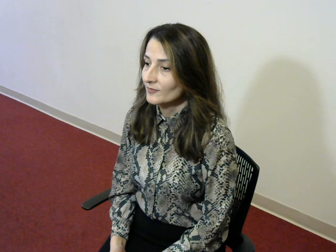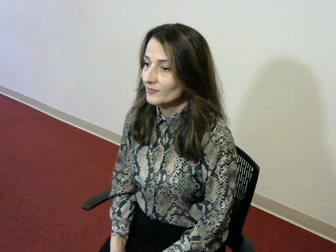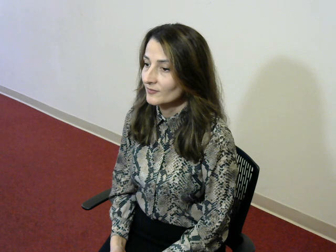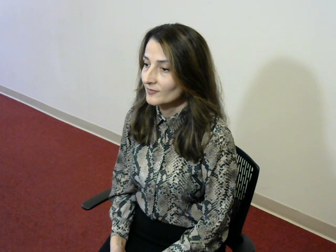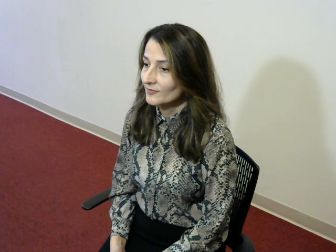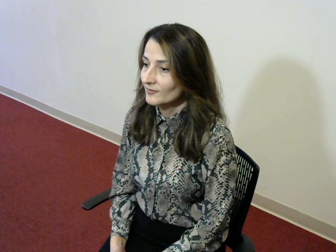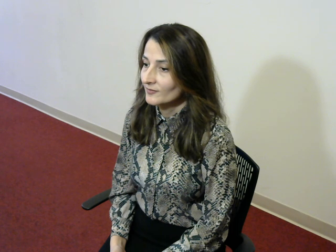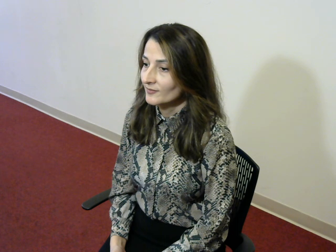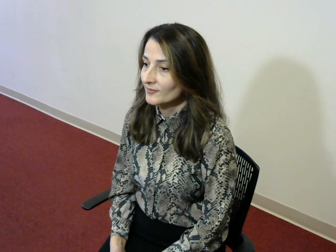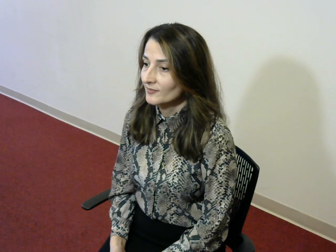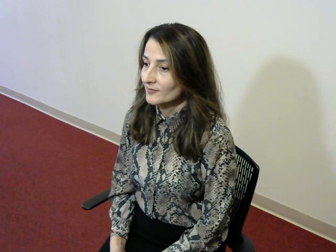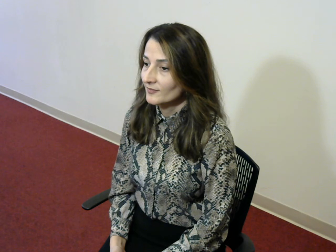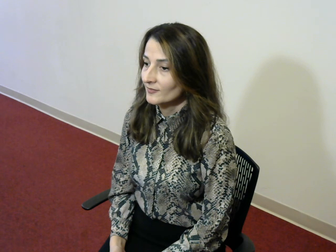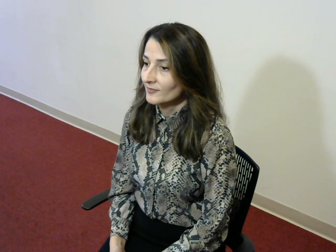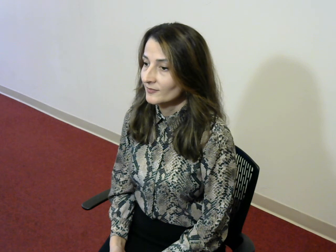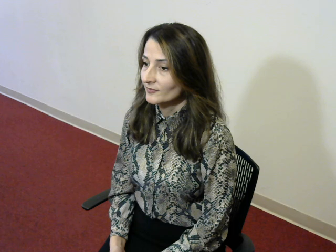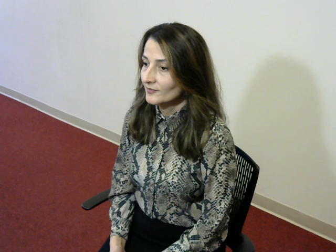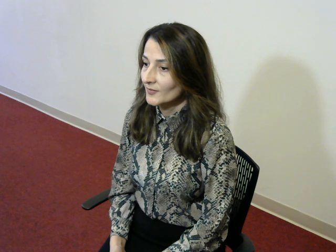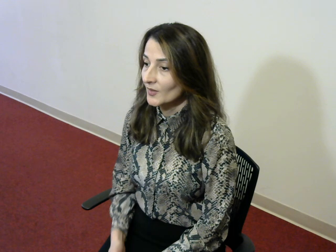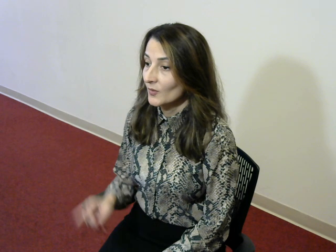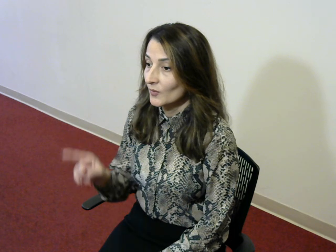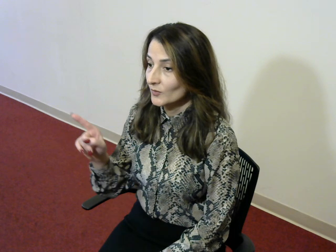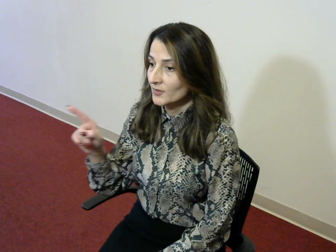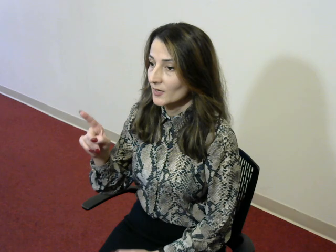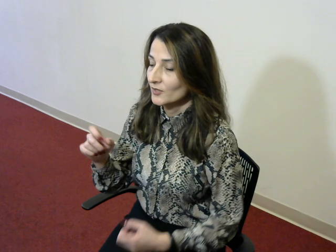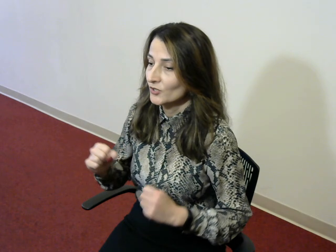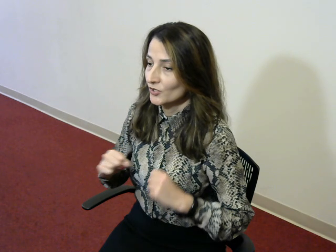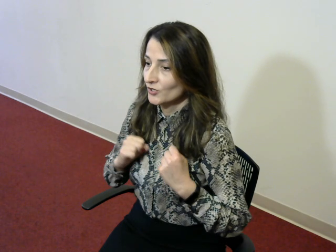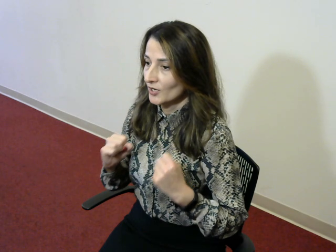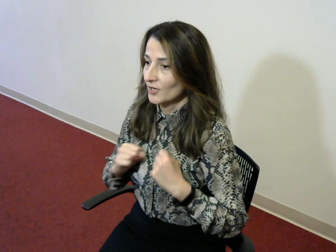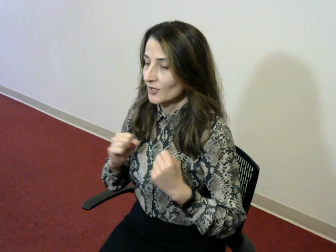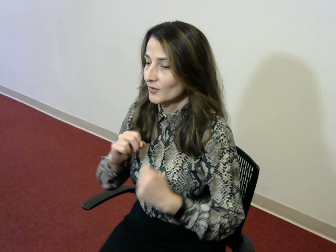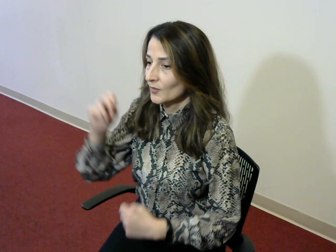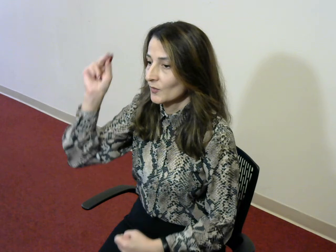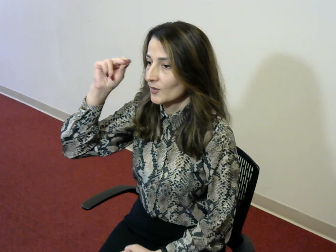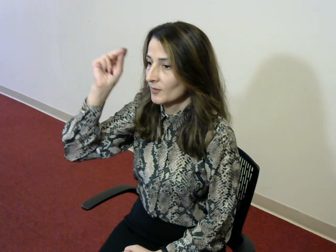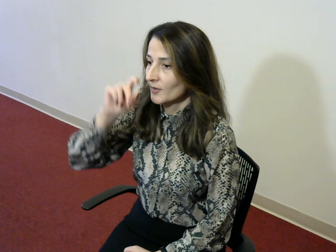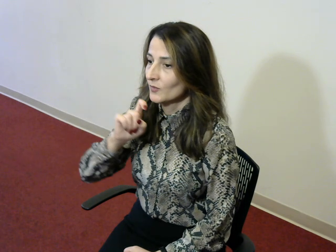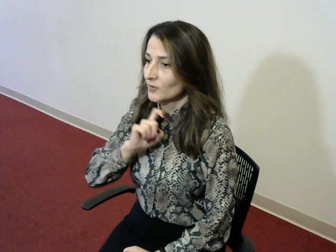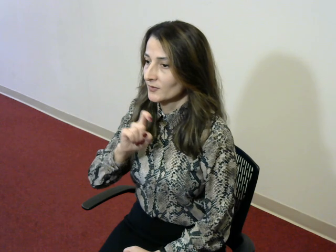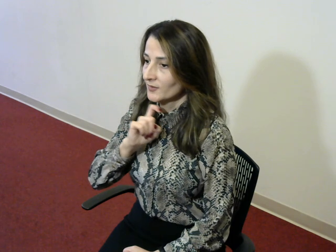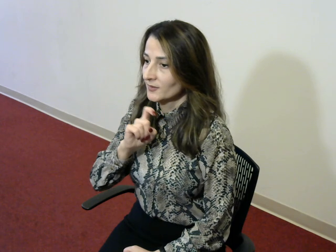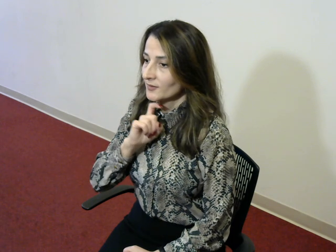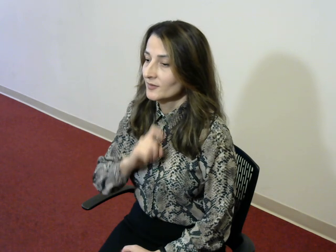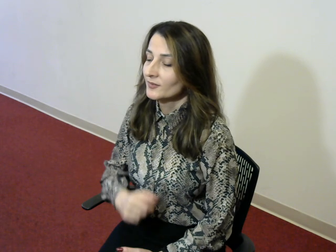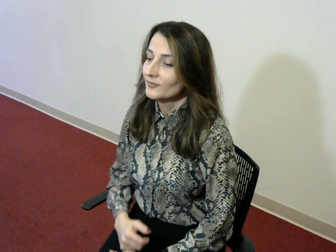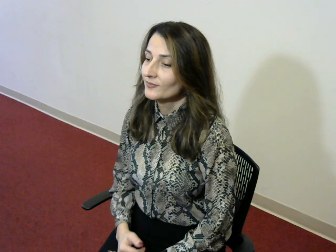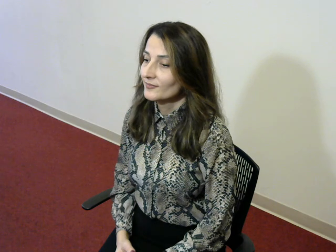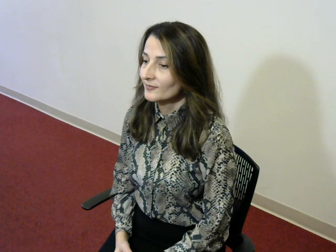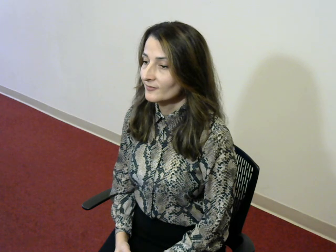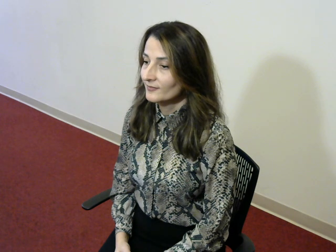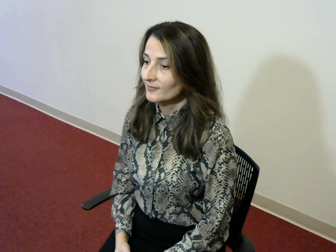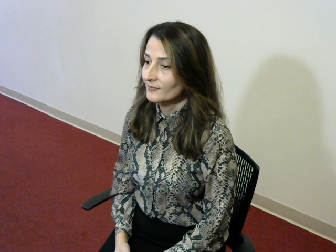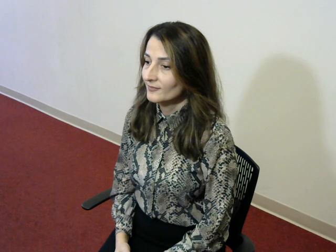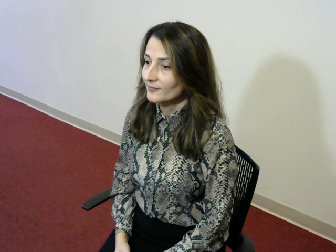O çalışqan şagirddir